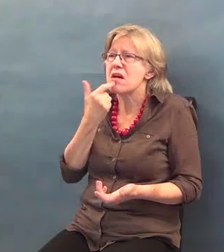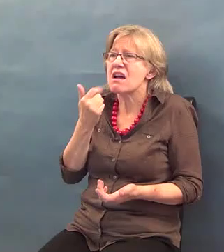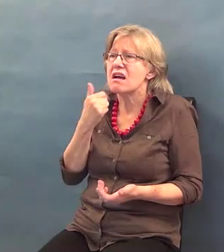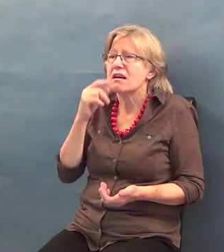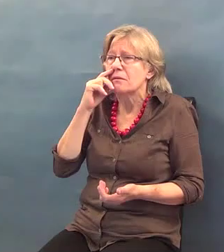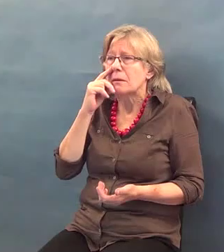Mało.